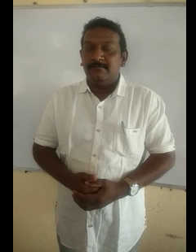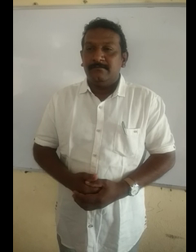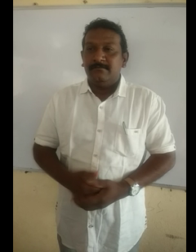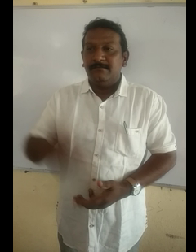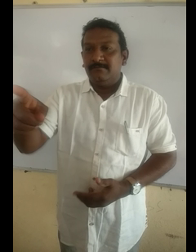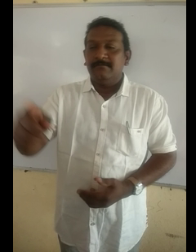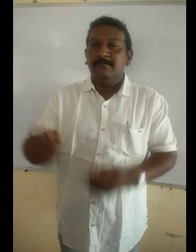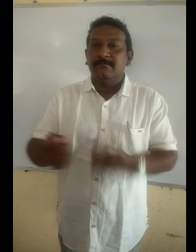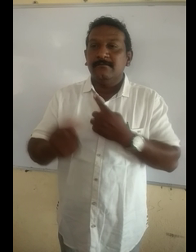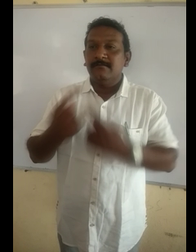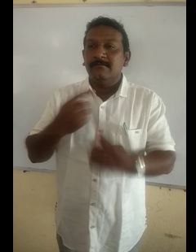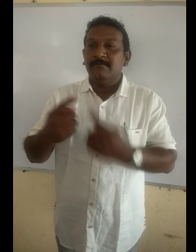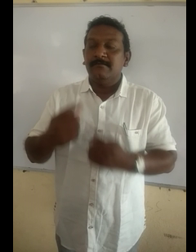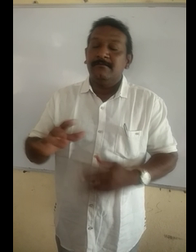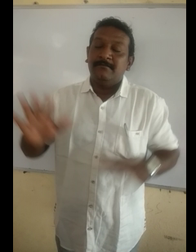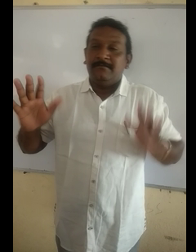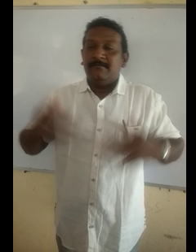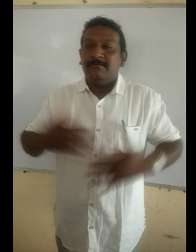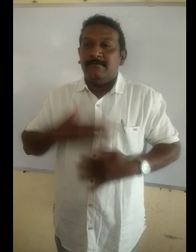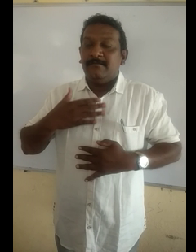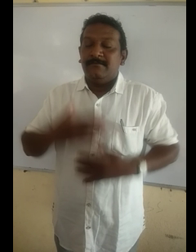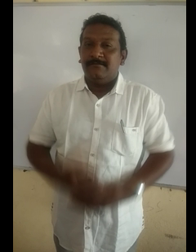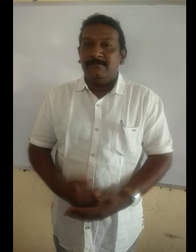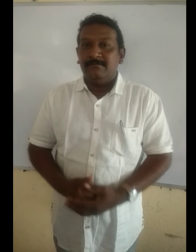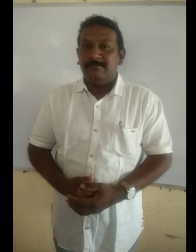it was nice chatting with you